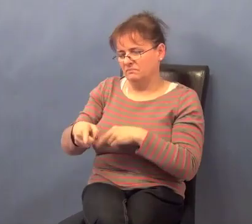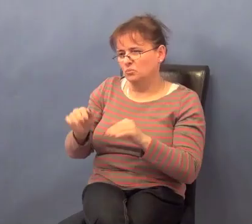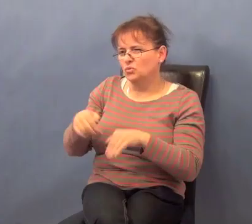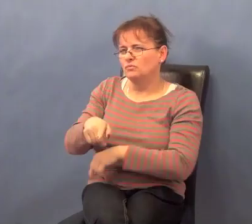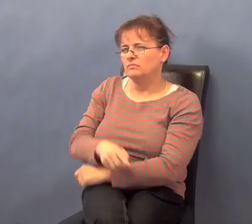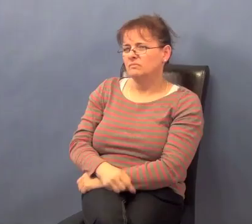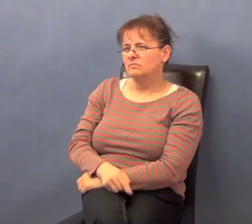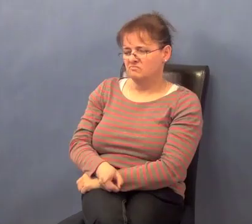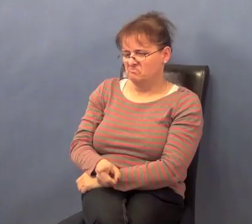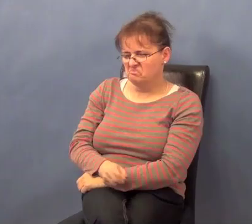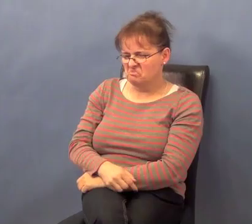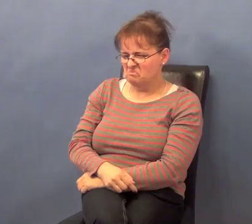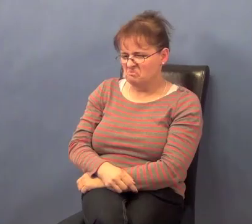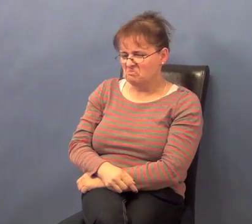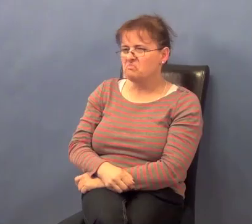Może to jest.